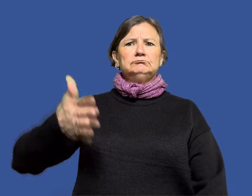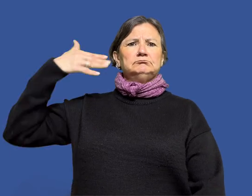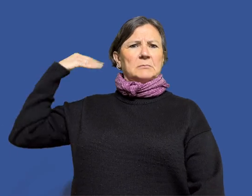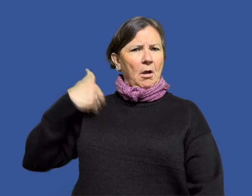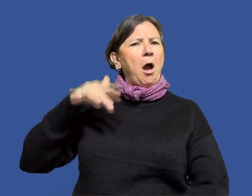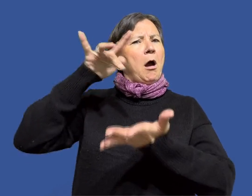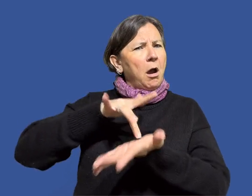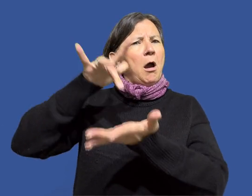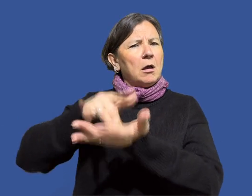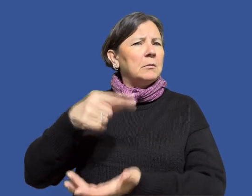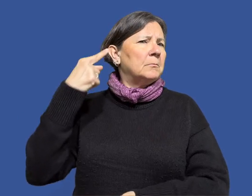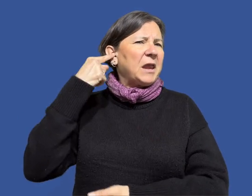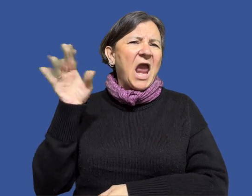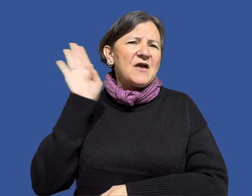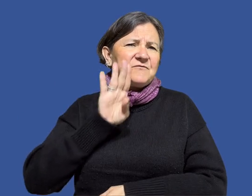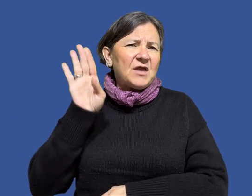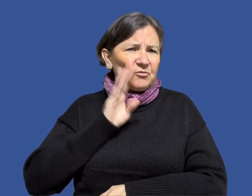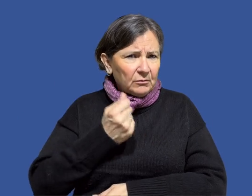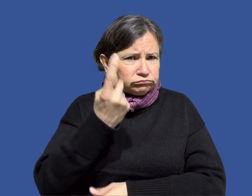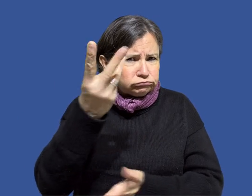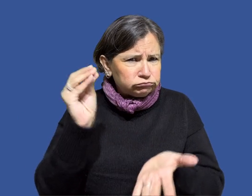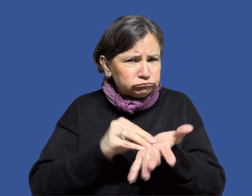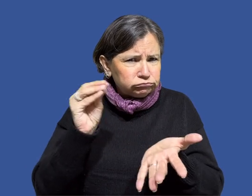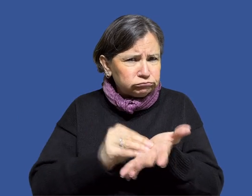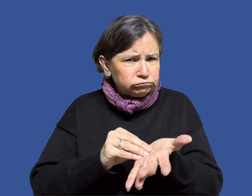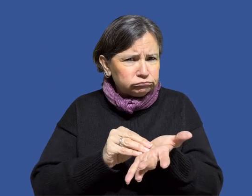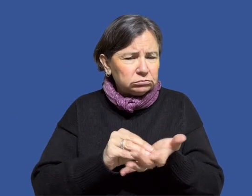Has tingut infeccions d'orella de manera freqüent?